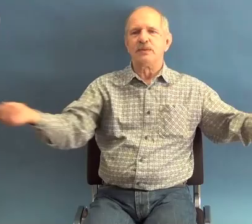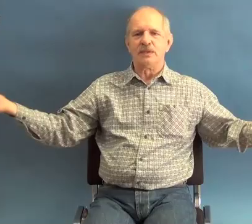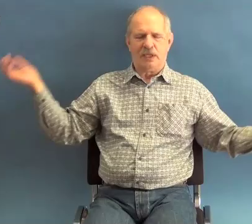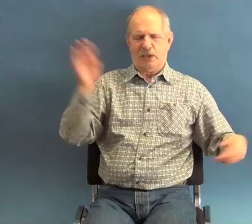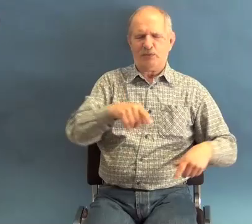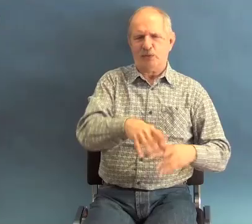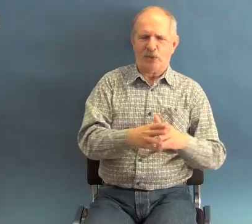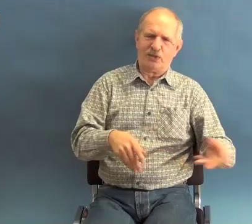Osoba prosi go, żeby naprawił zniszczenie.